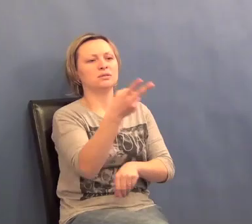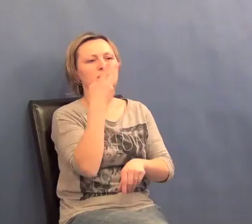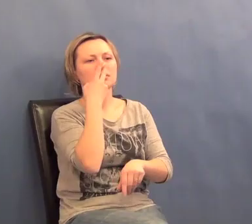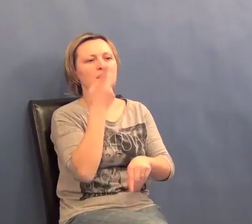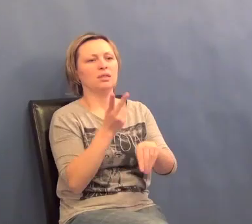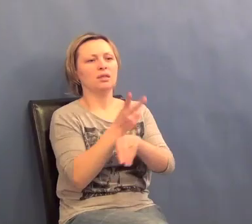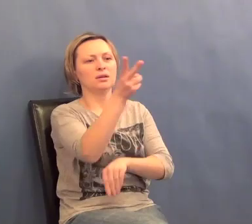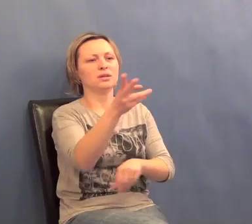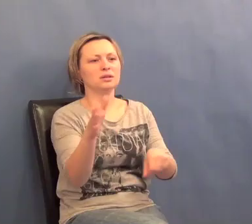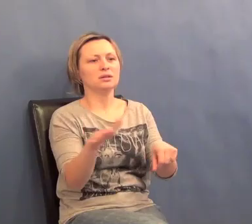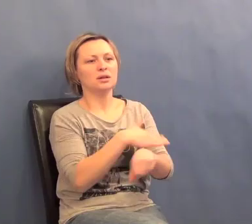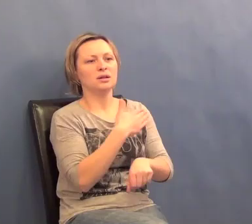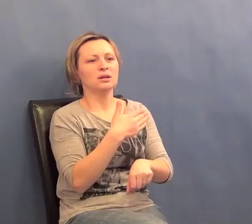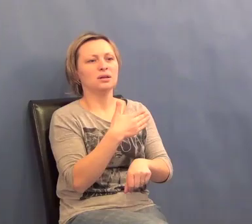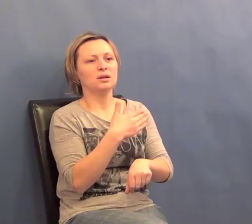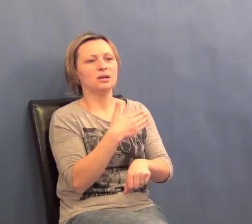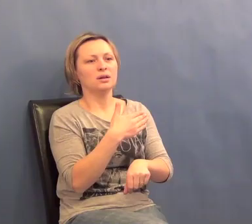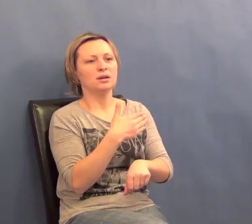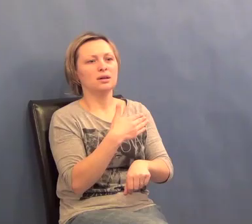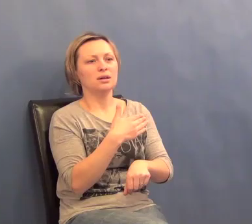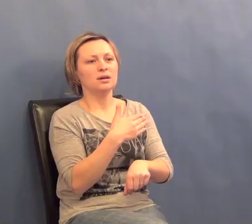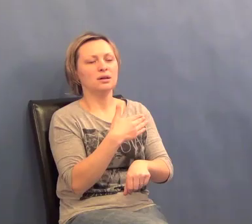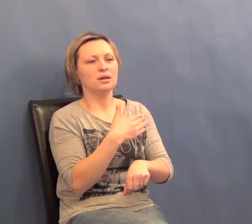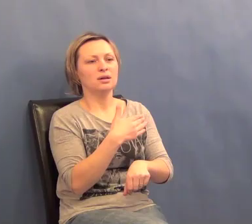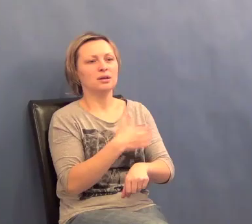Widać, że musi być nago, żeby się tam dostać.